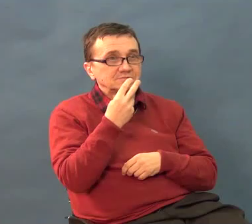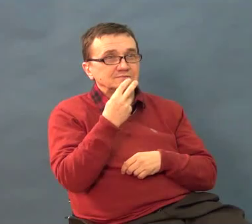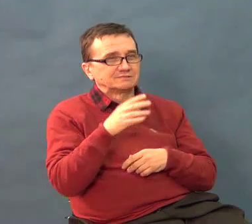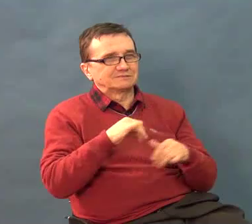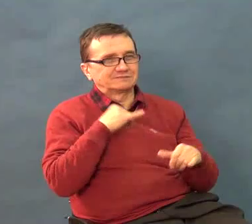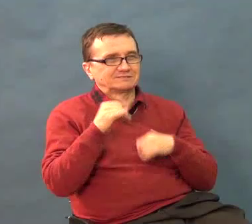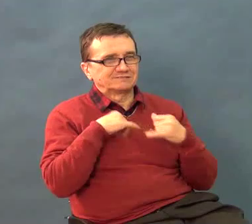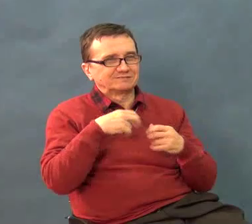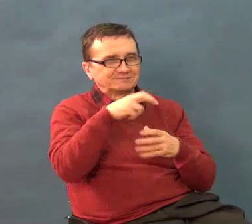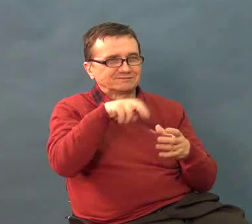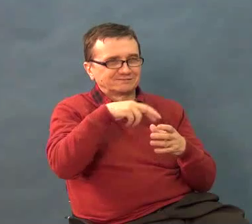Kaczka denerwuje się i zaczyna uciekać.